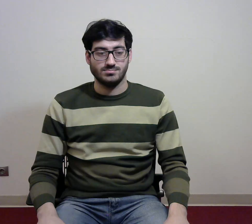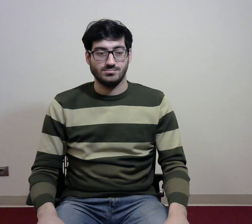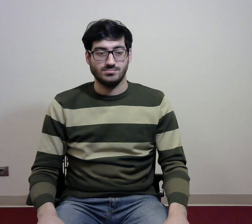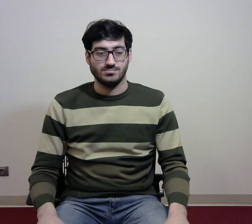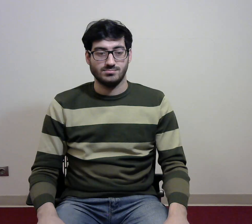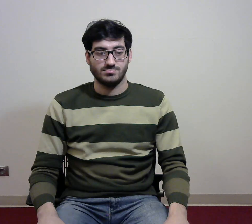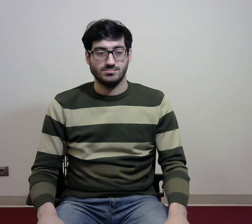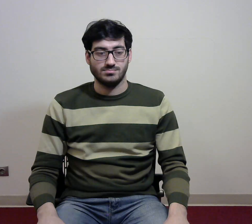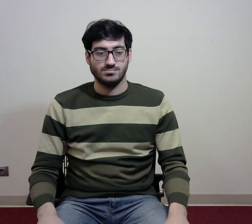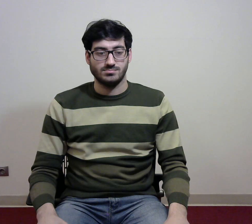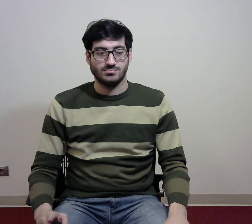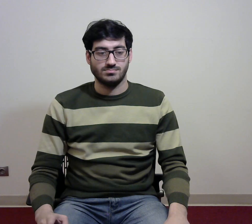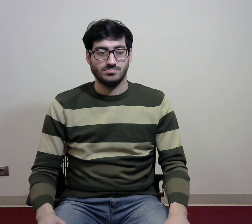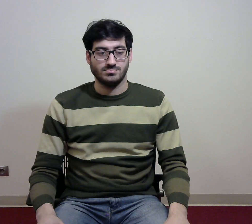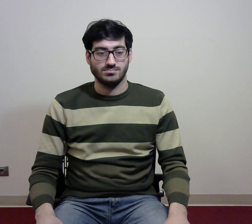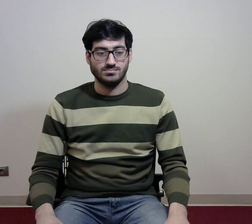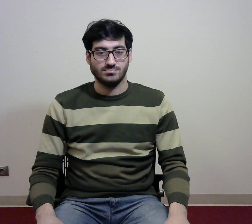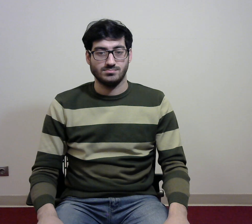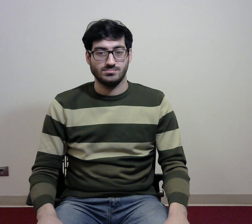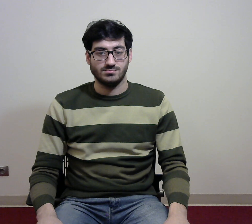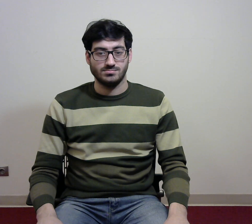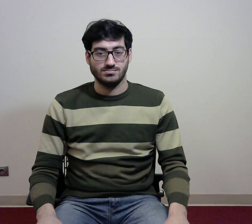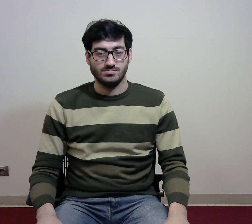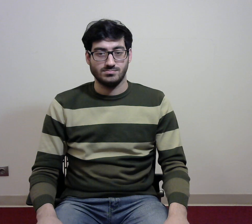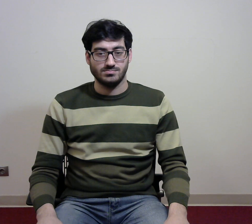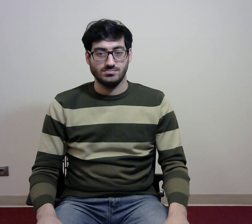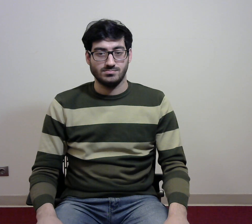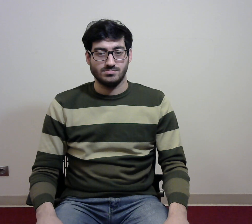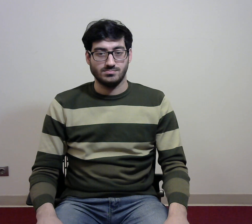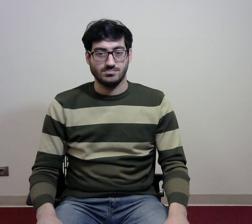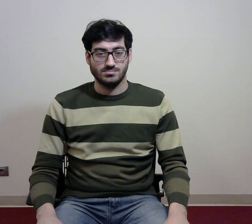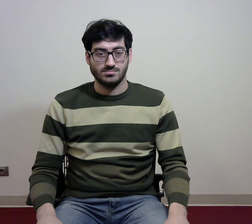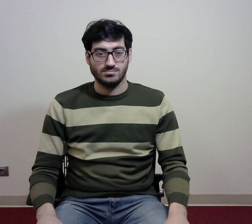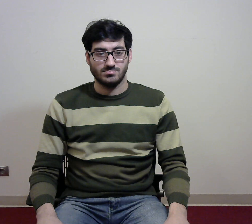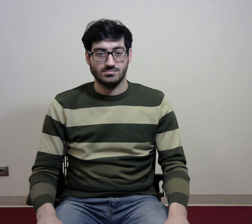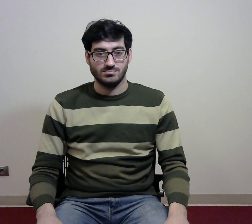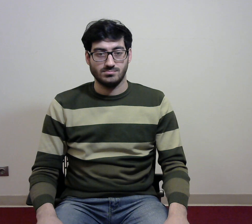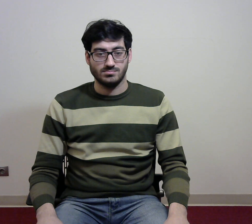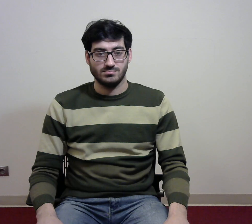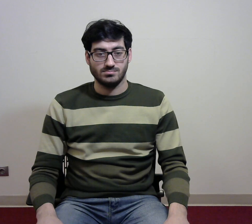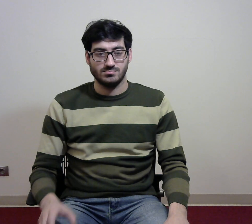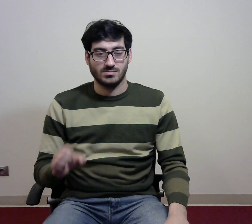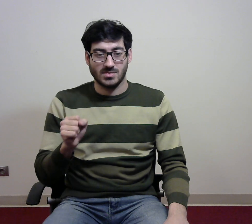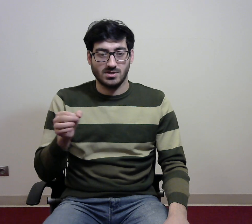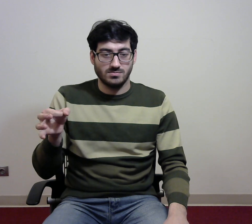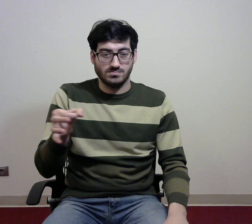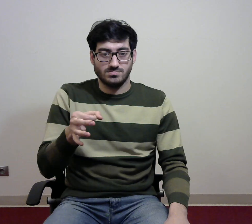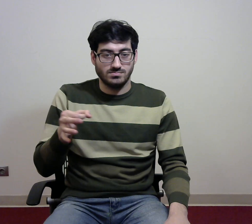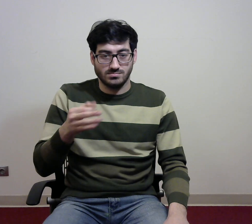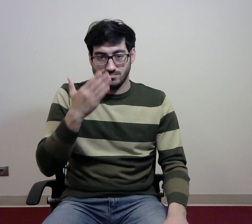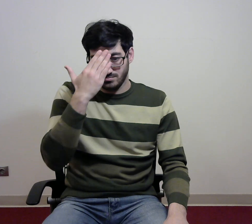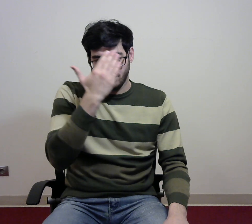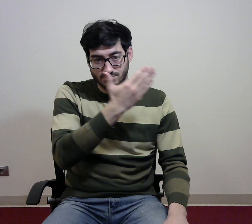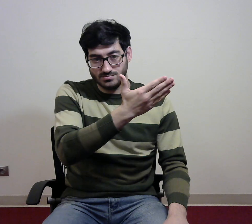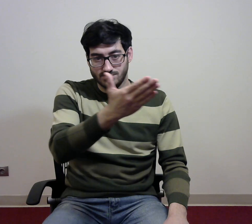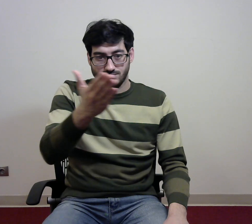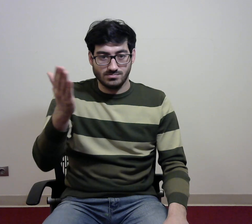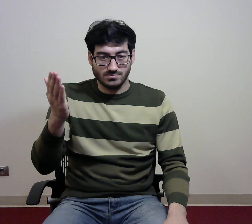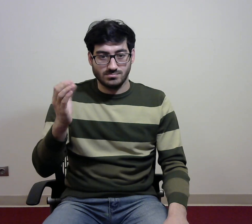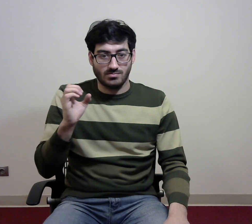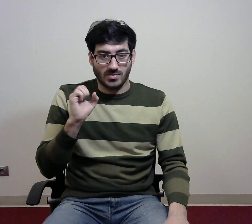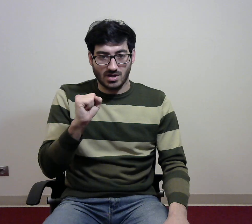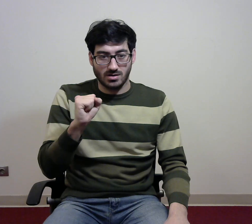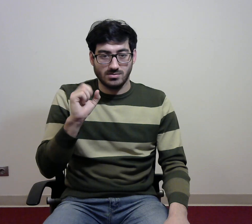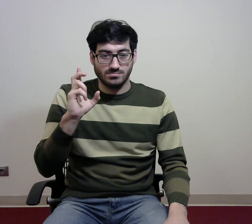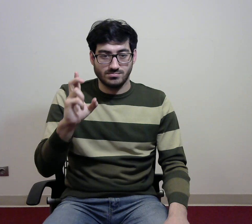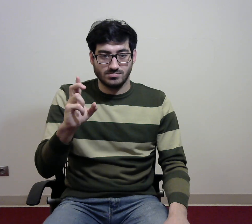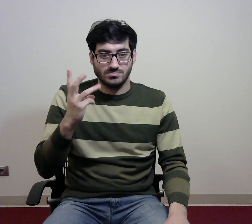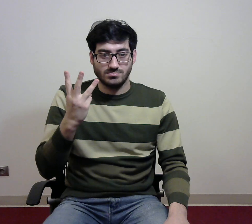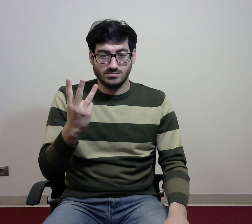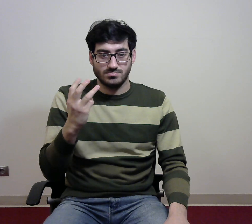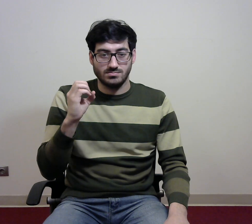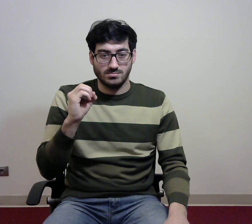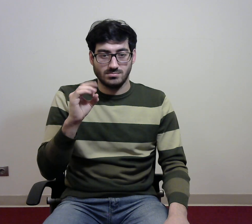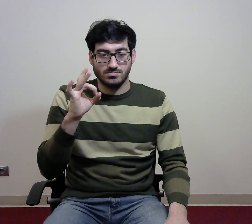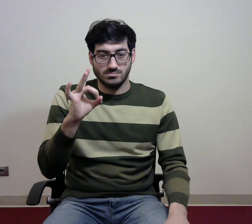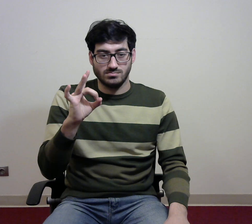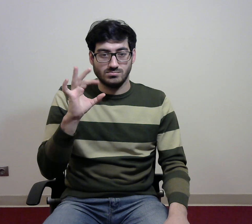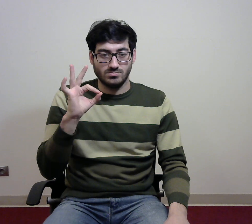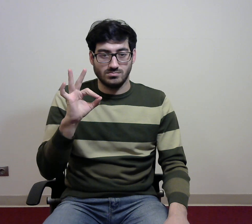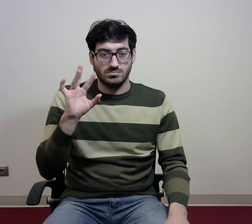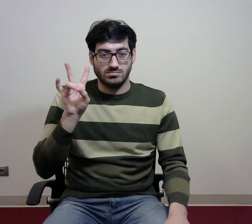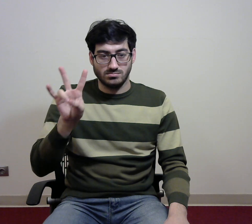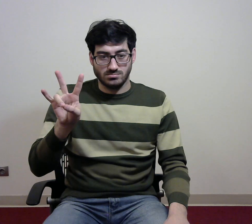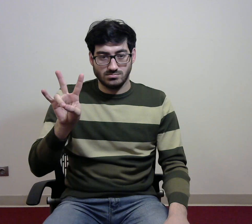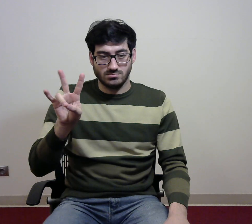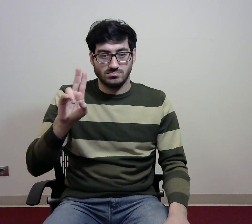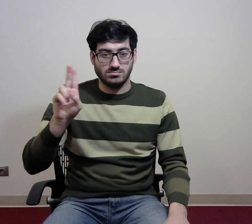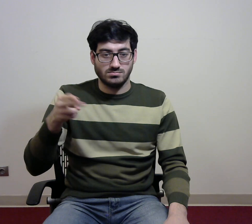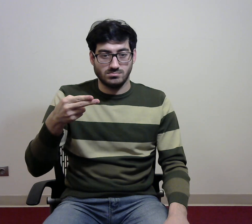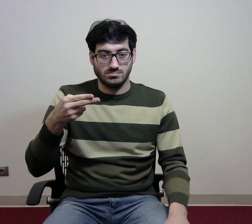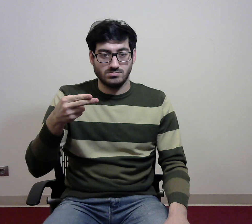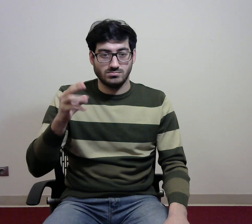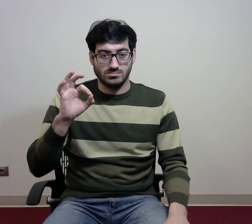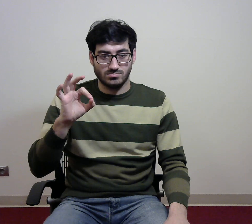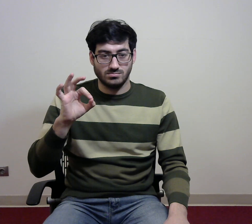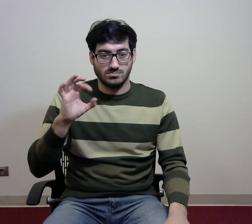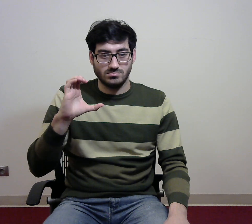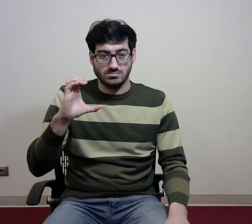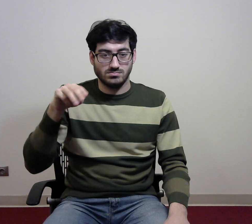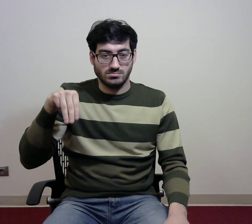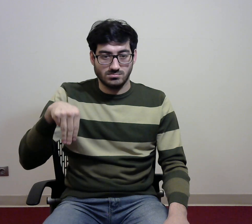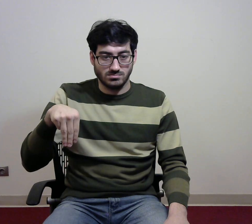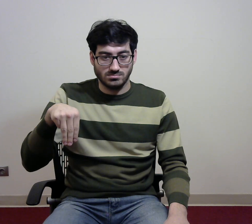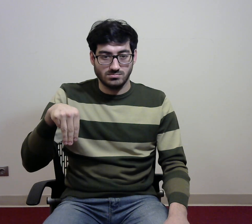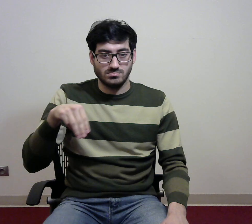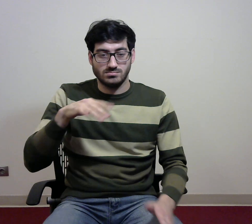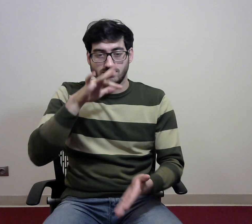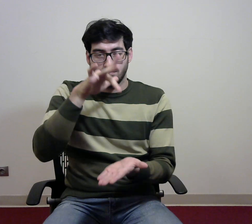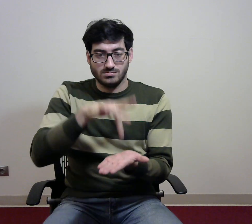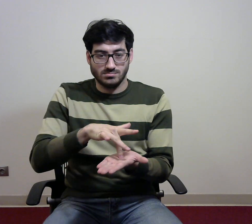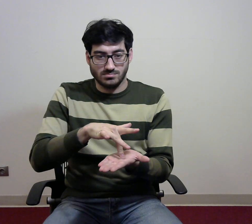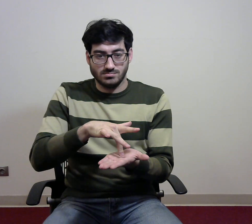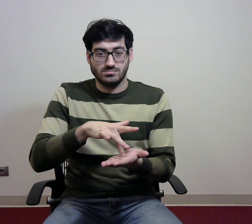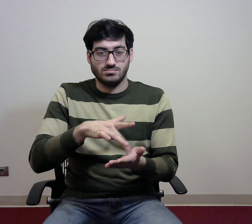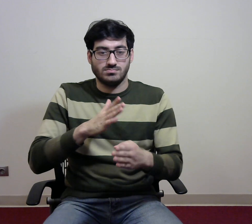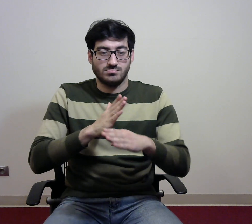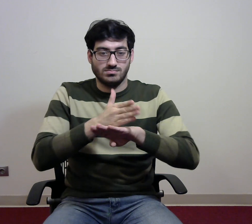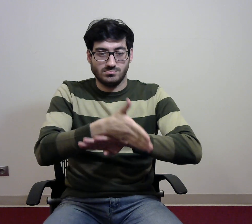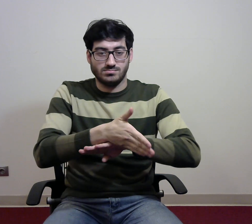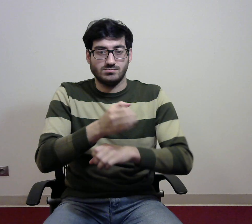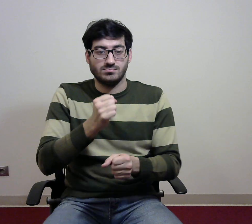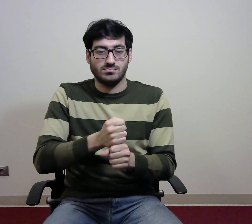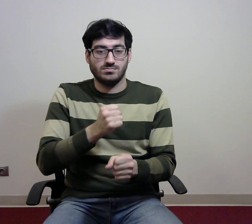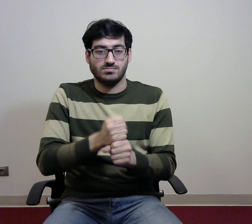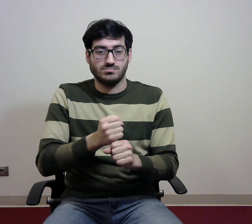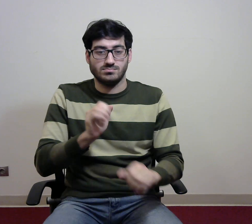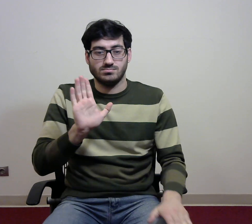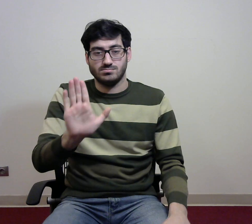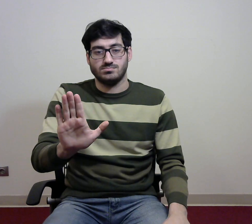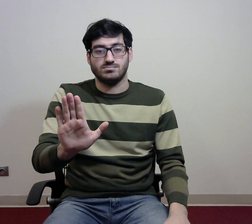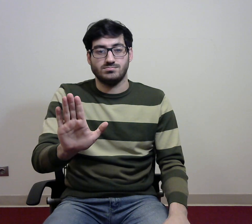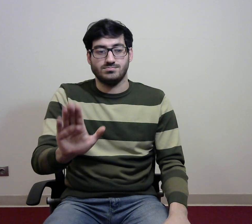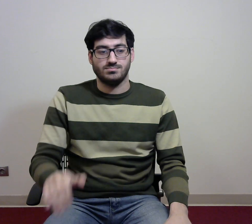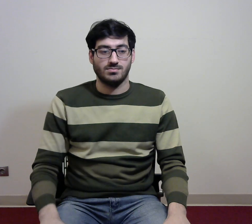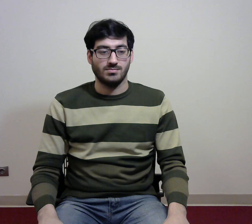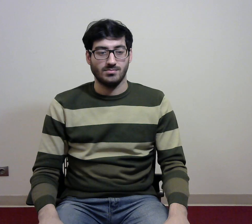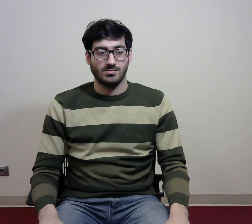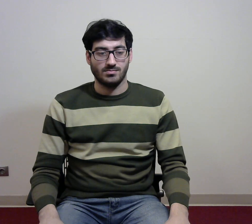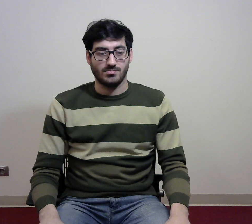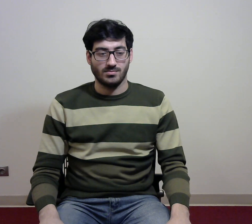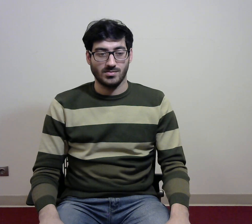Abşeron rayon sakinləri isə Abşeron DOST Mərkəzinə müraciət etməlidir